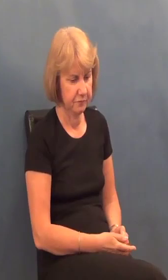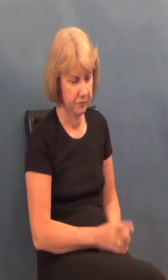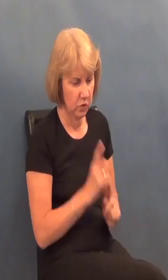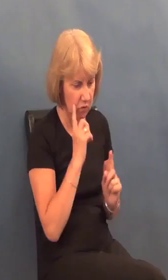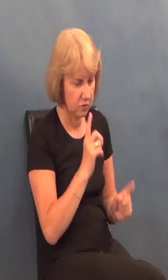Ostrożnie.